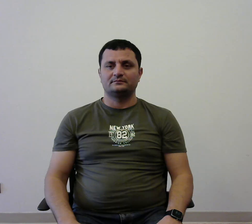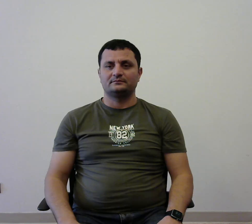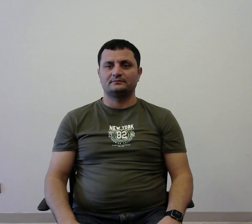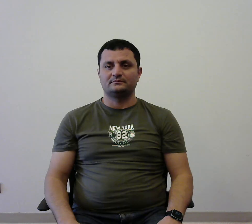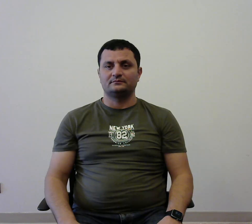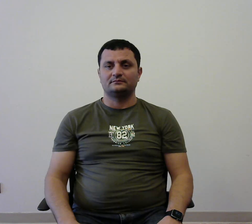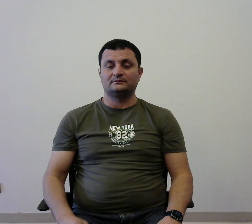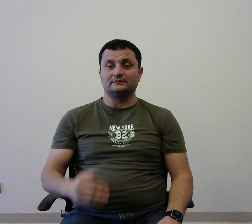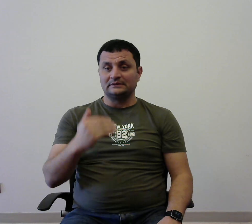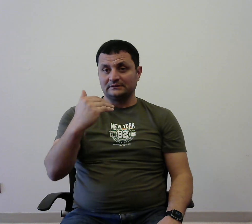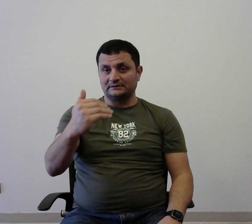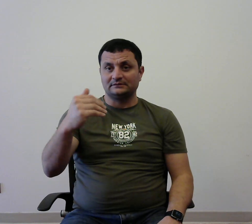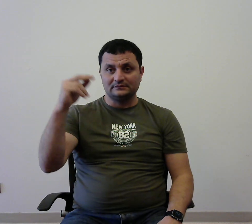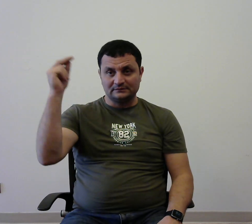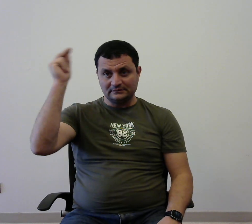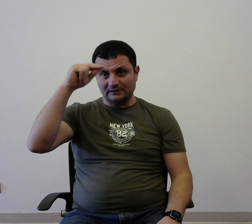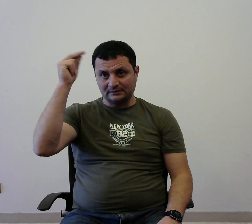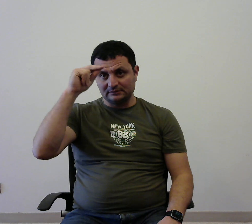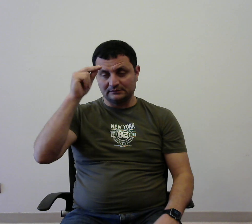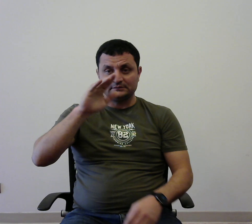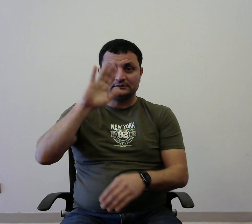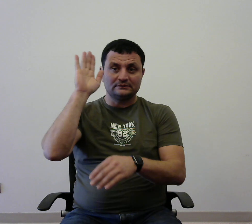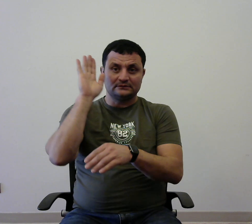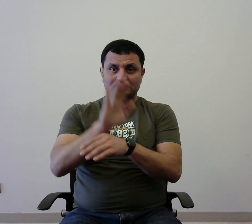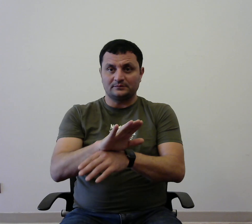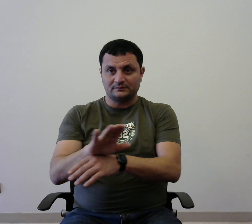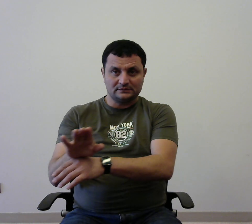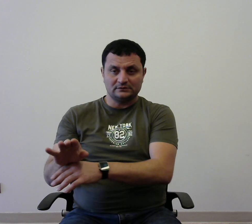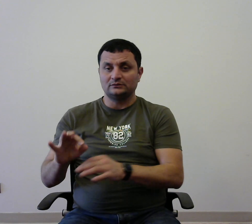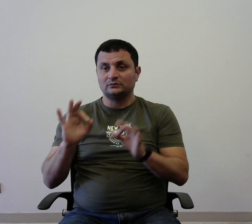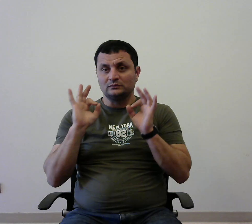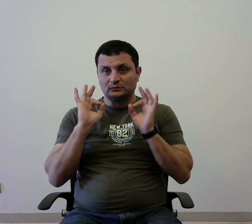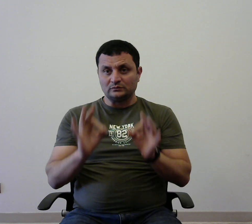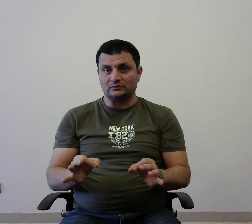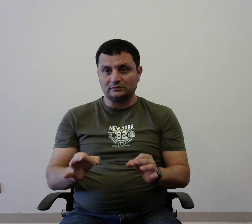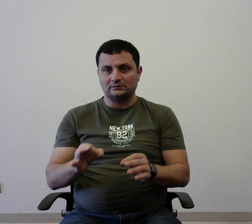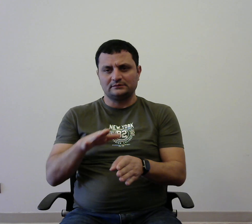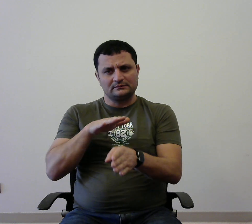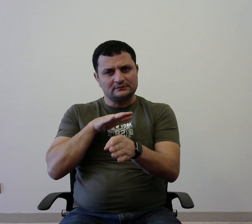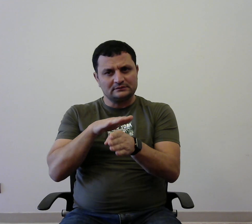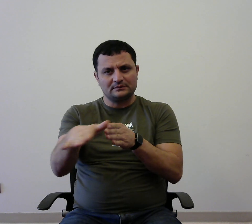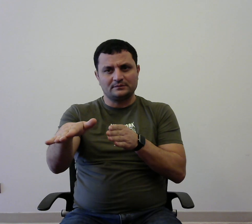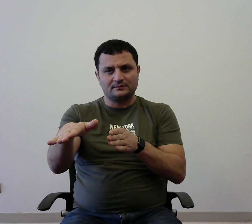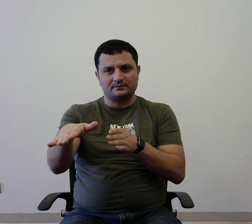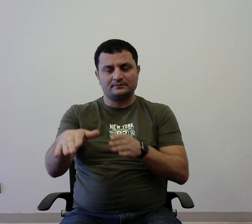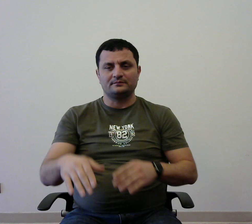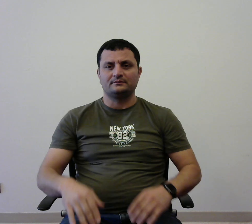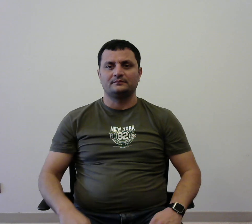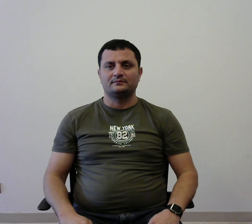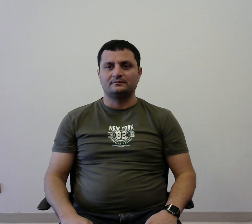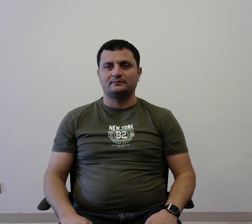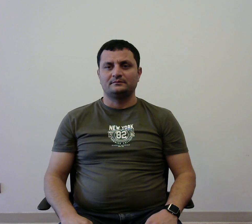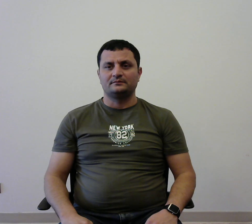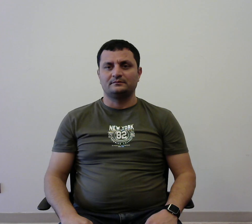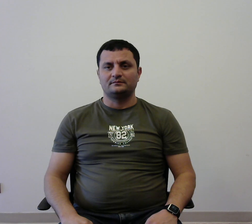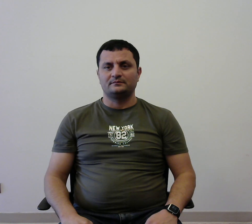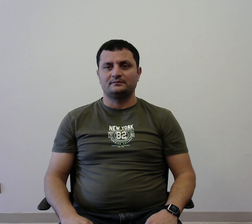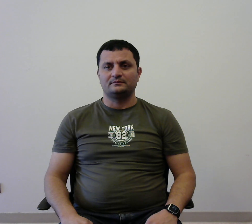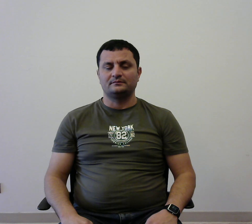Sənin şagirdin tapşırıqları düzgün yerinə yetirib